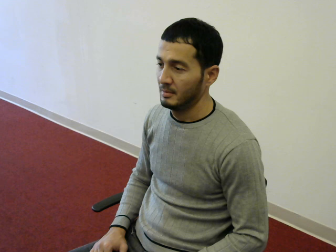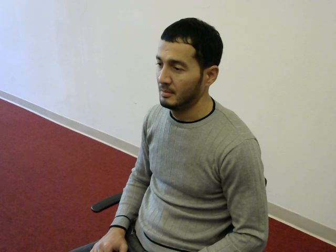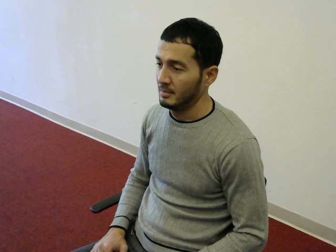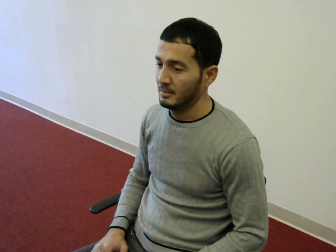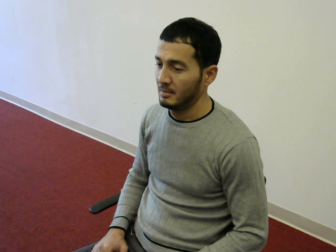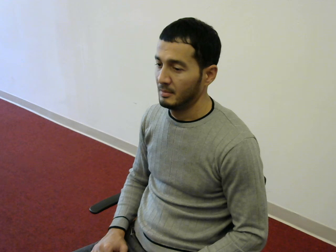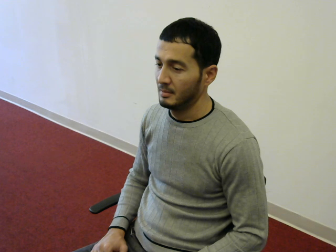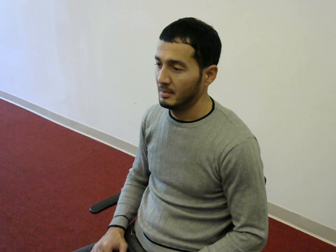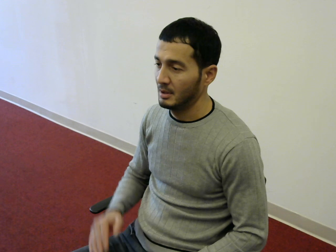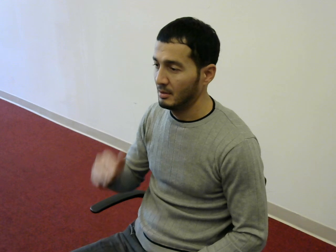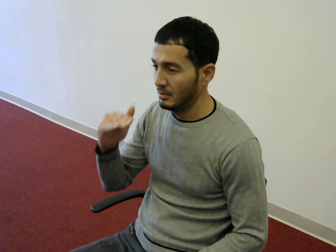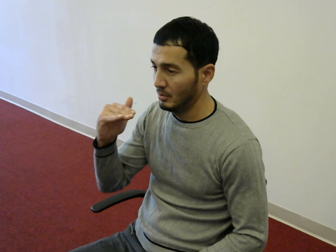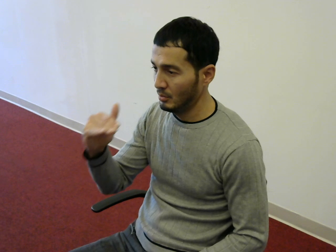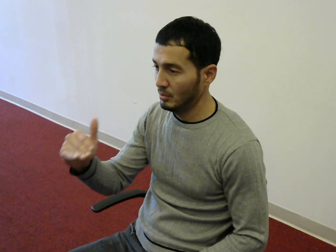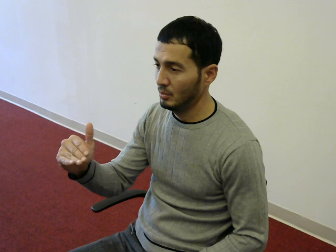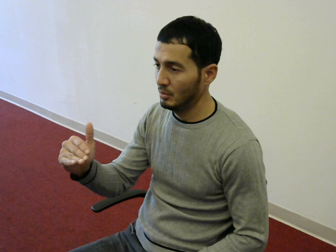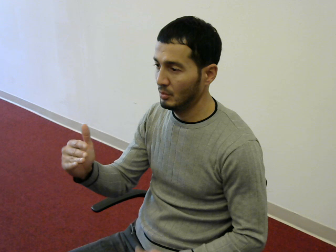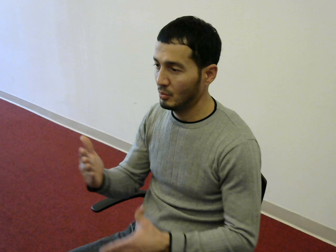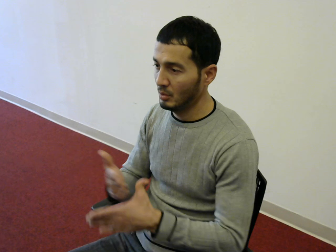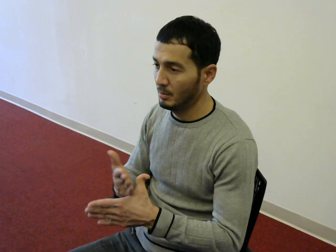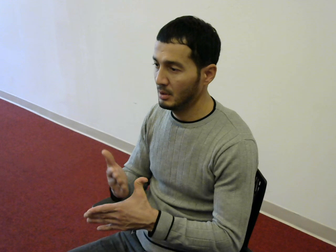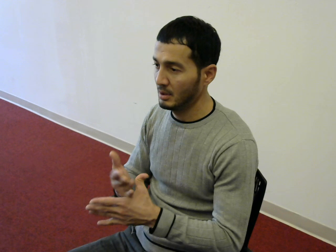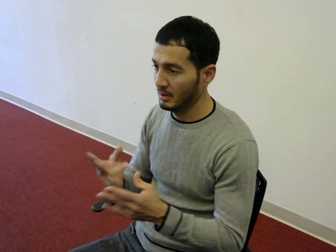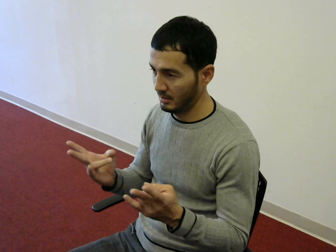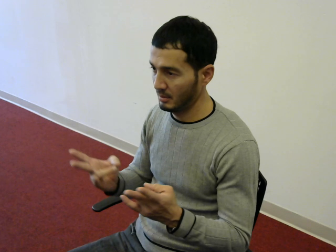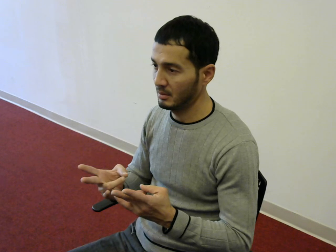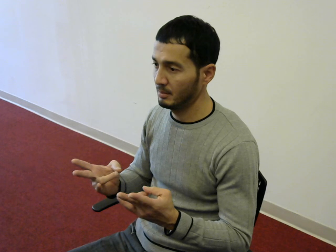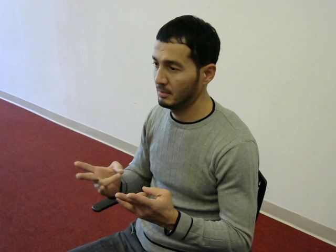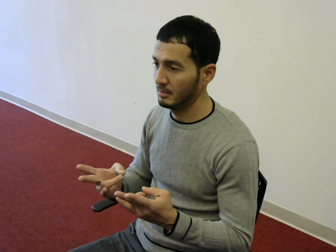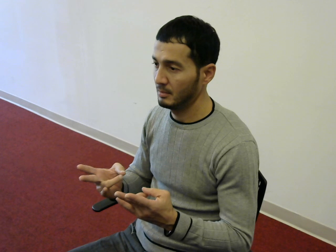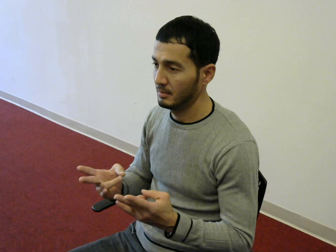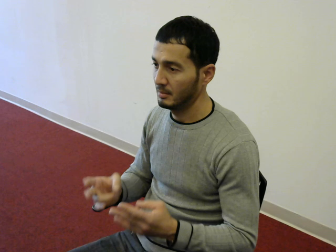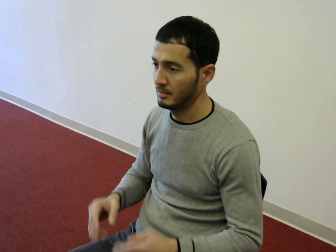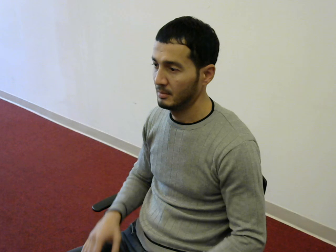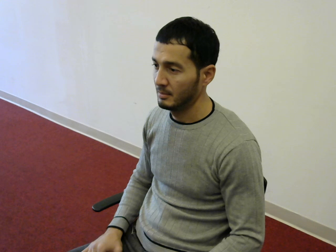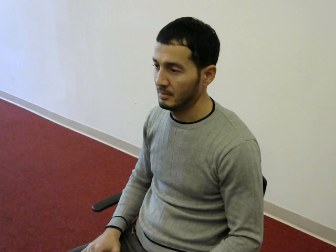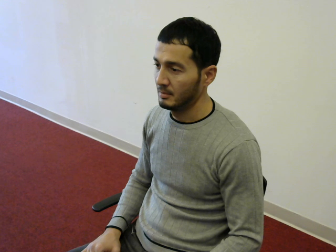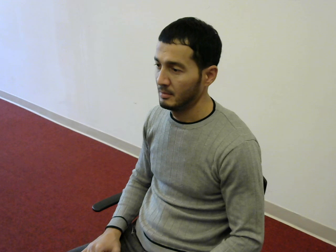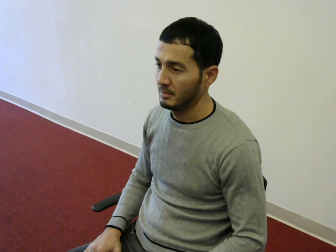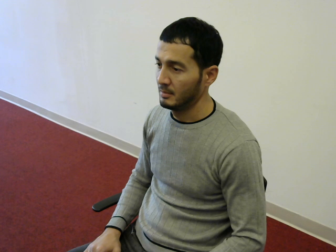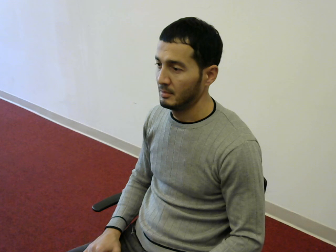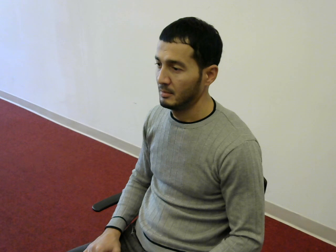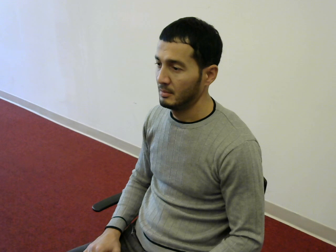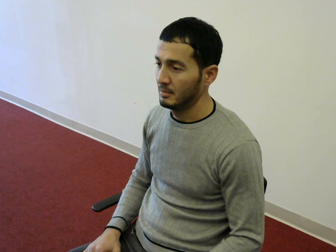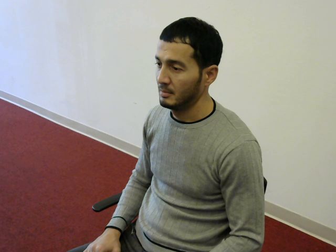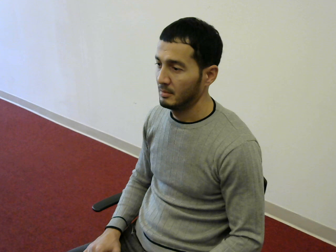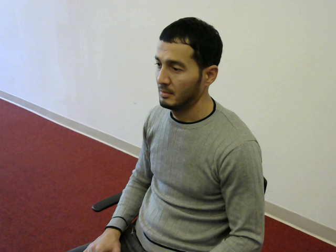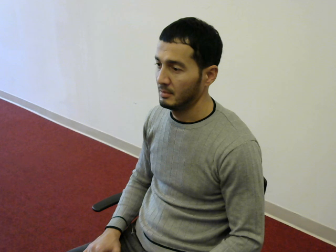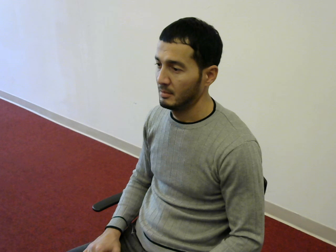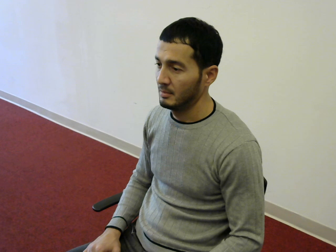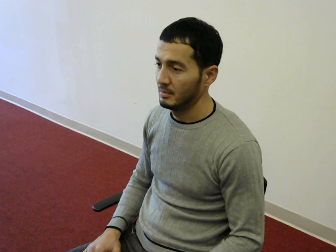Sizə kömək lazımdır mı?